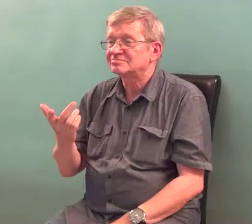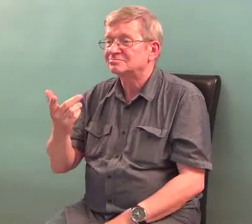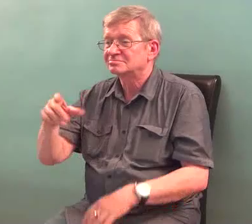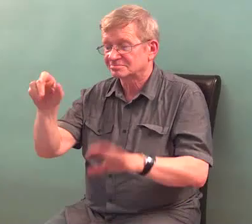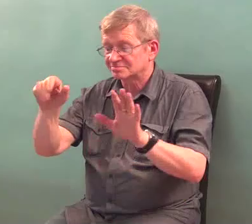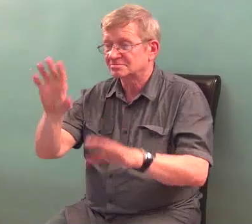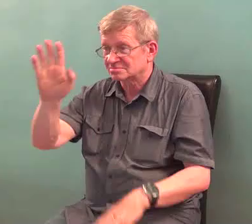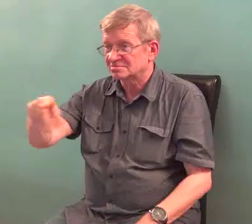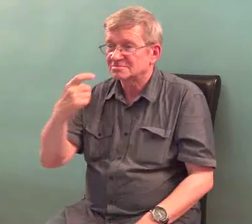Czy masz o szóstej dentystę?